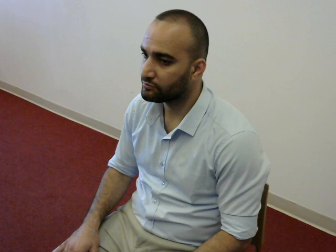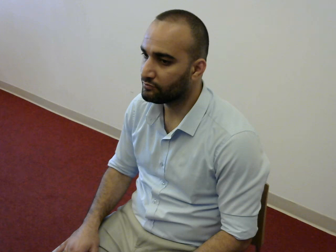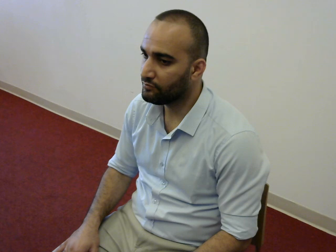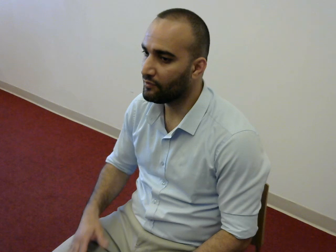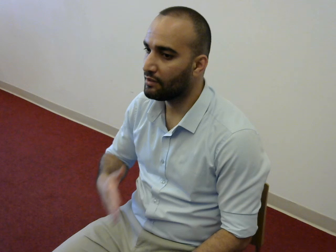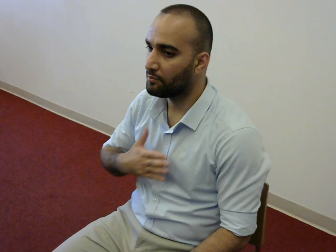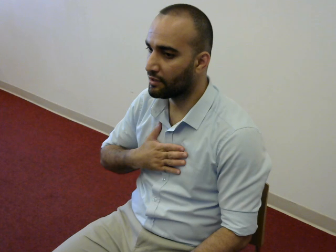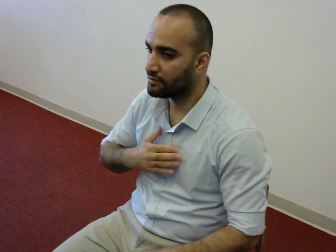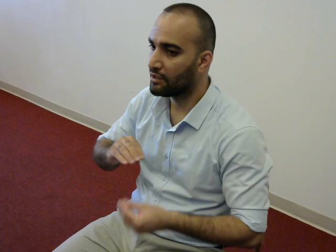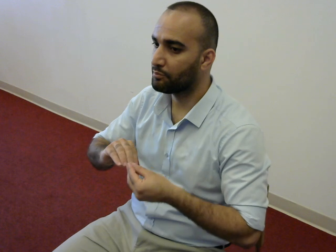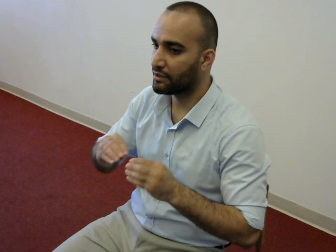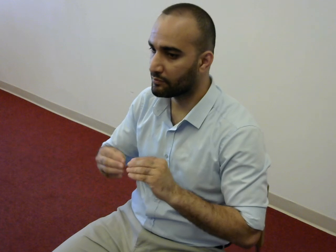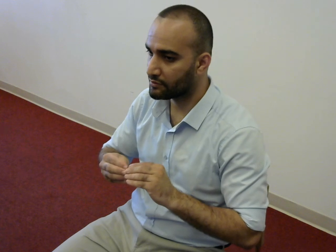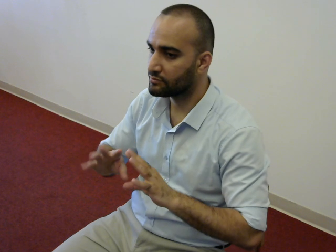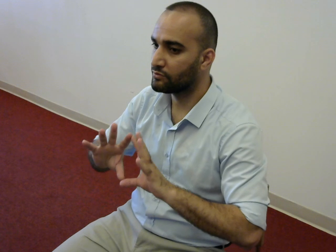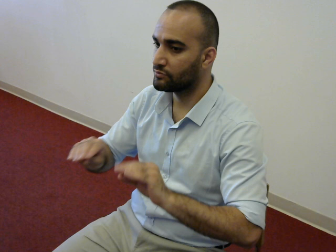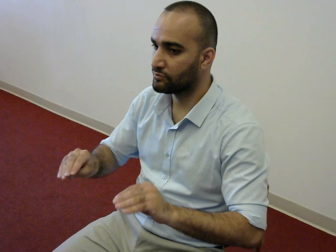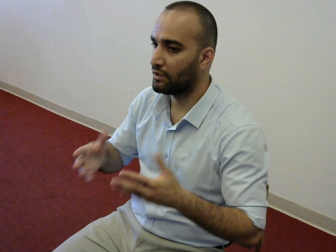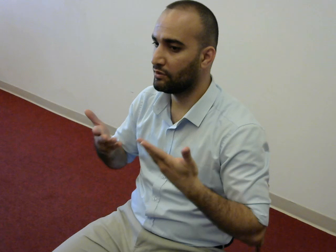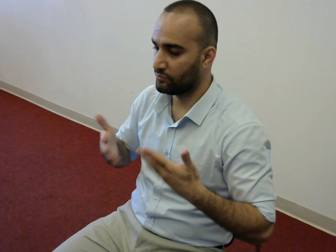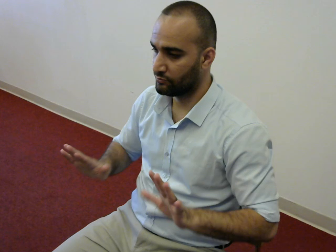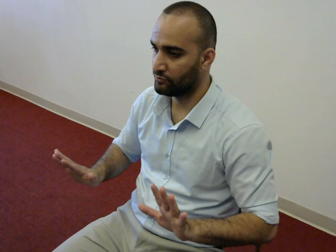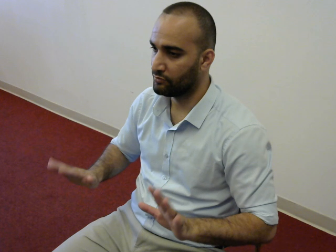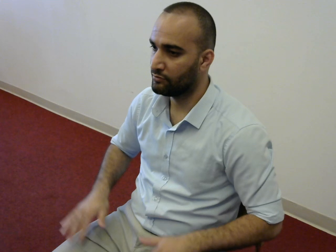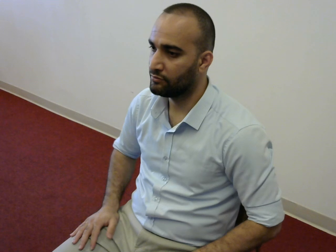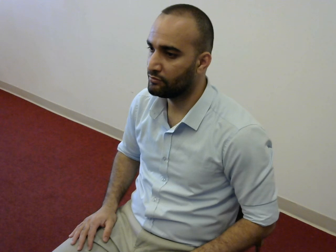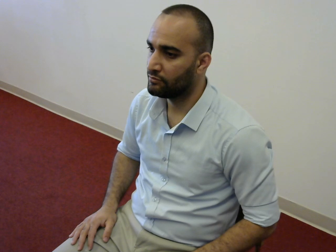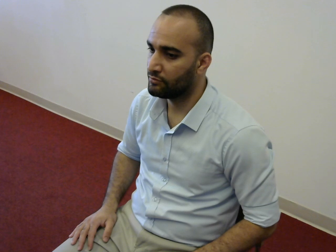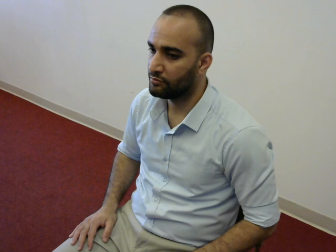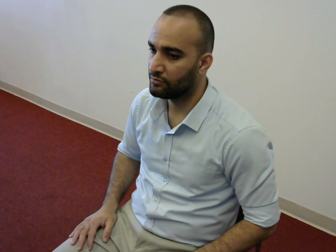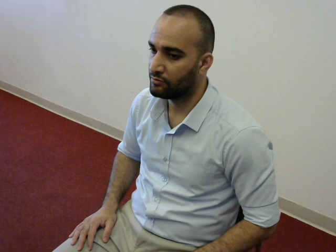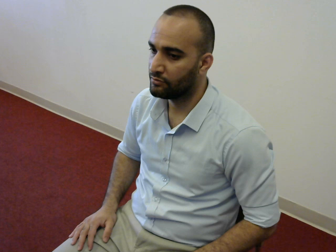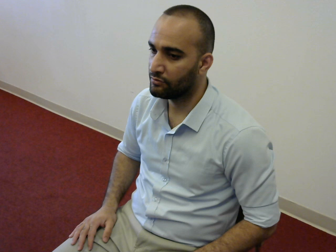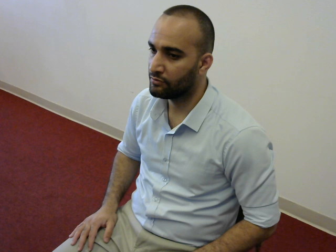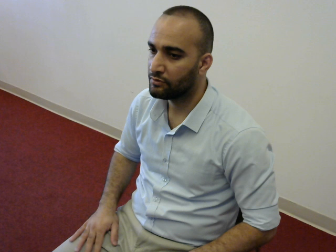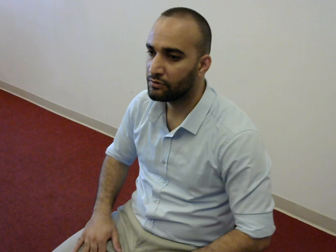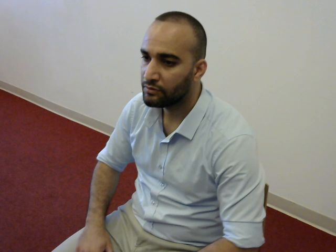Mənim problemim həll olundu